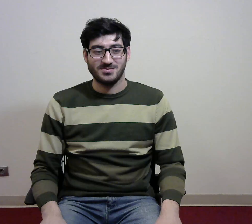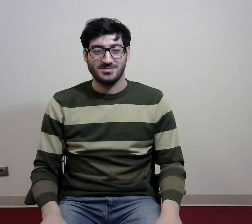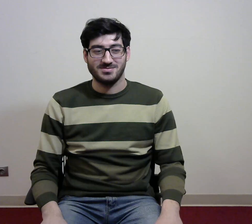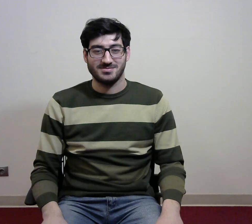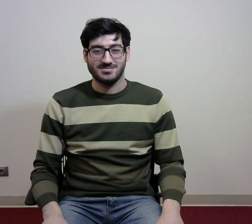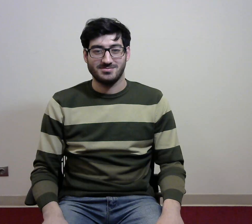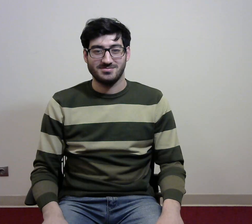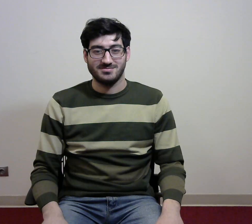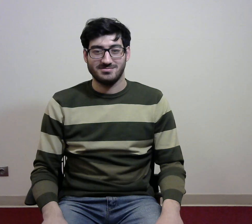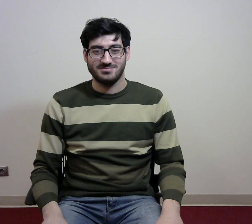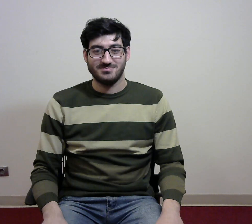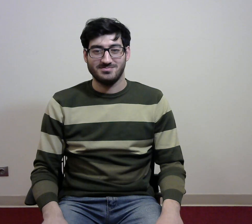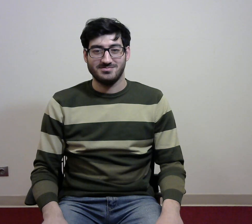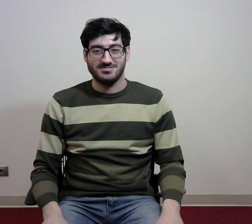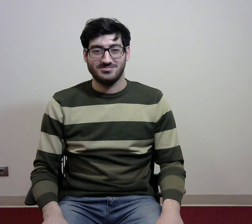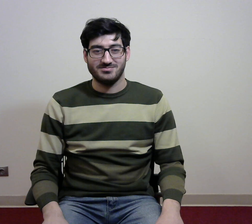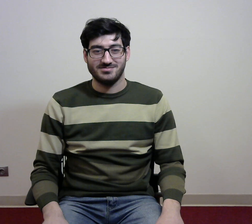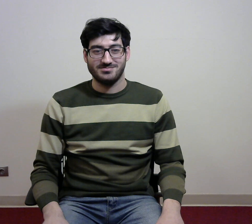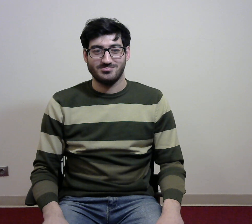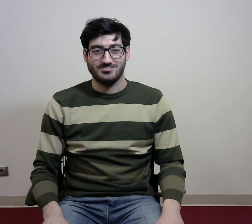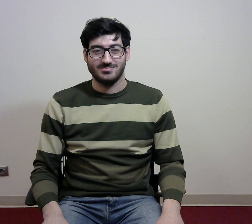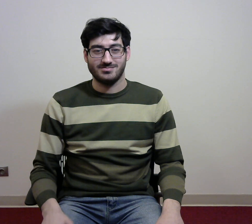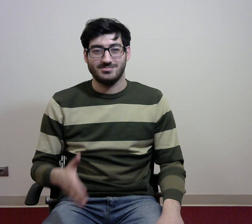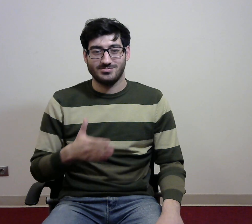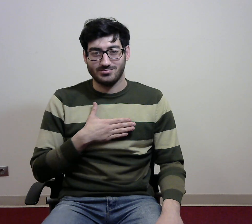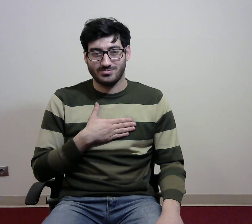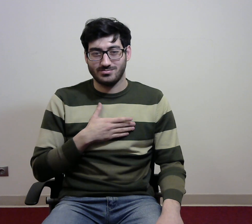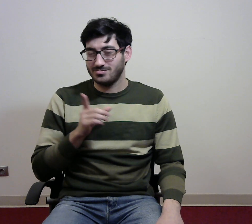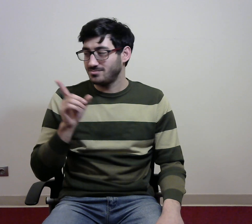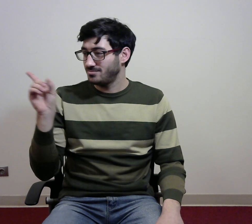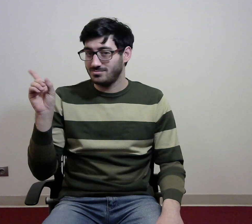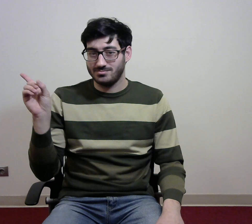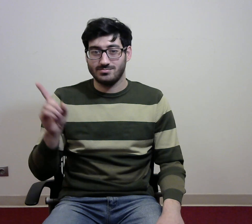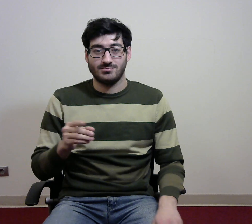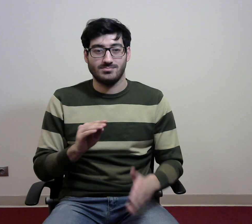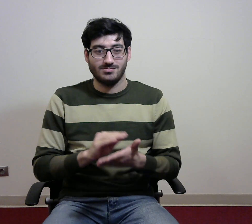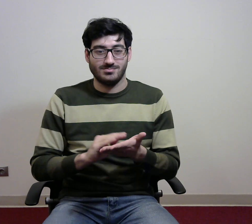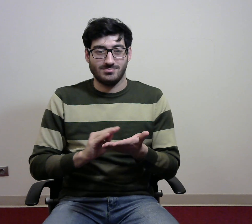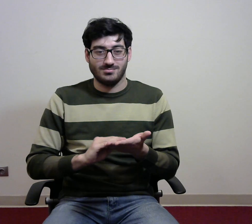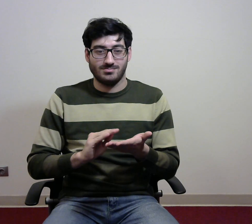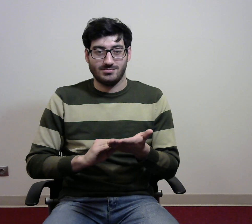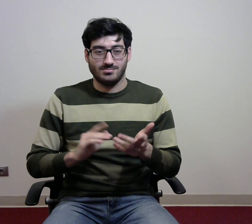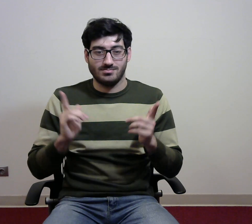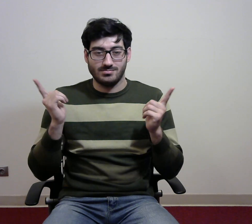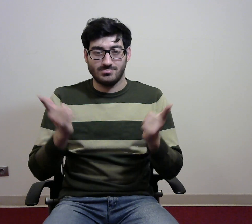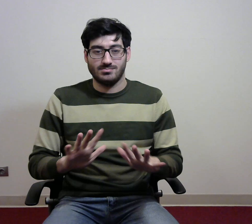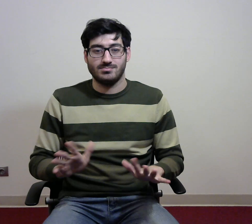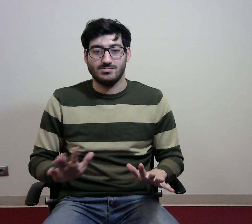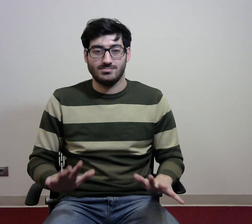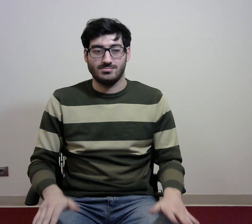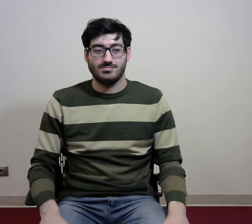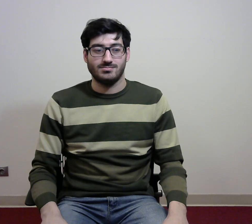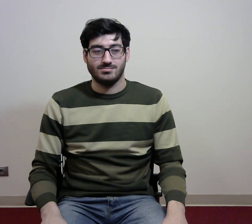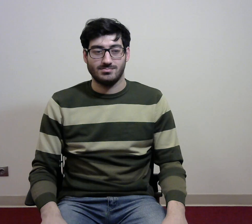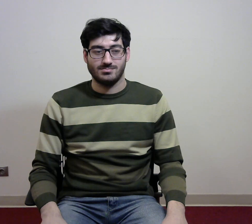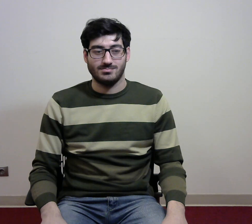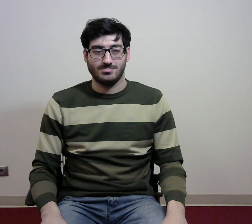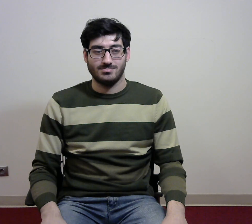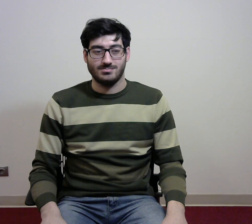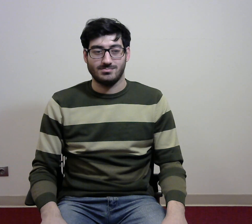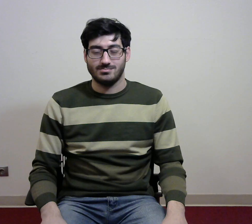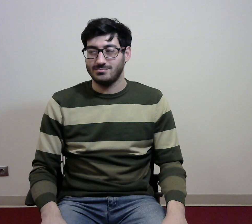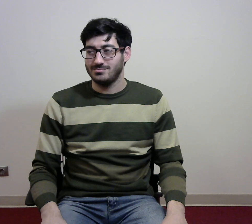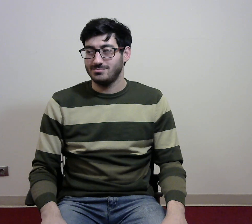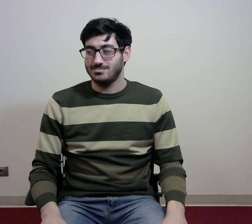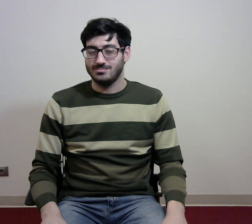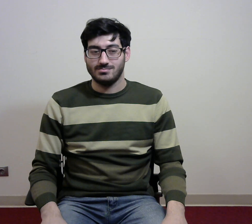Mən onun yazdıqları ilə razı deyiləm